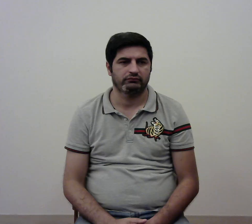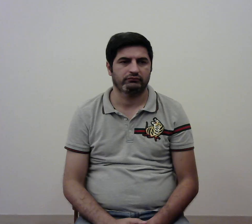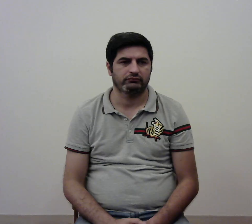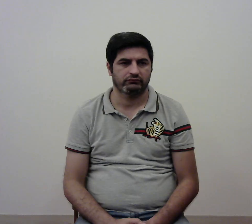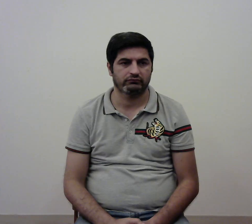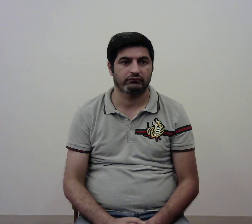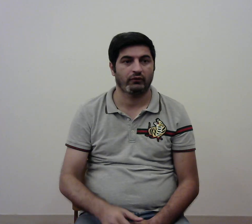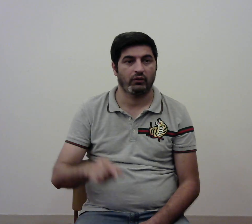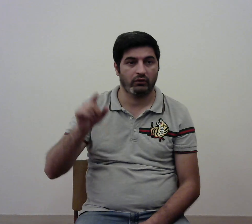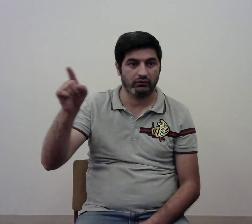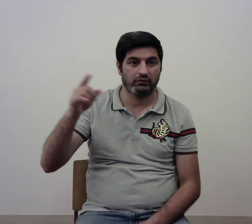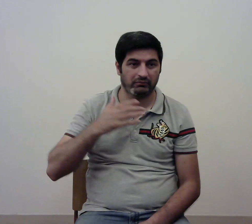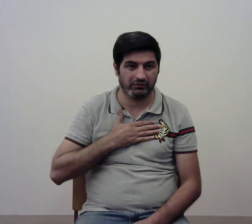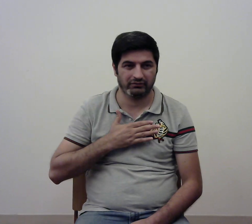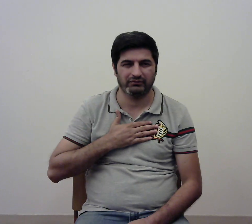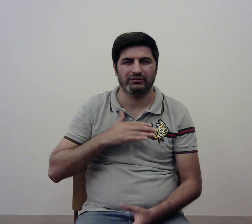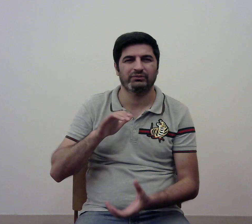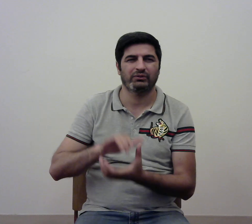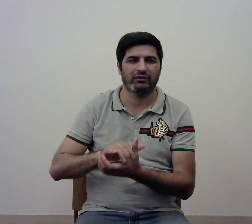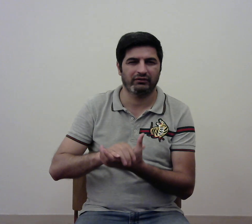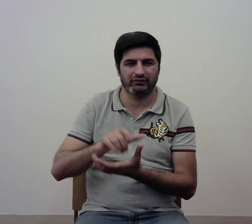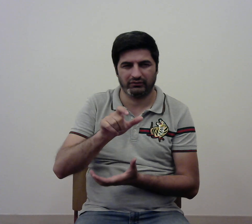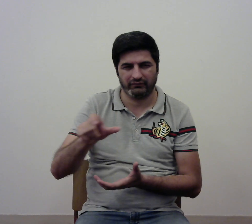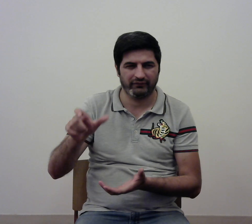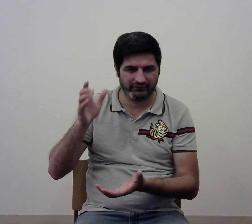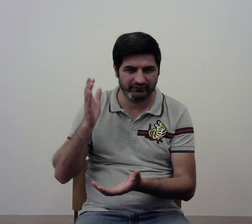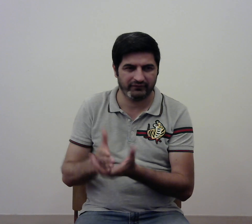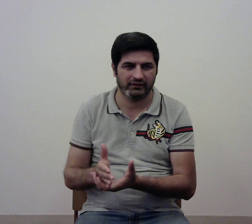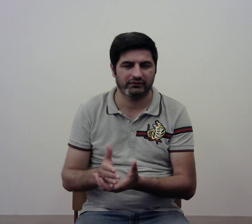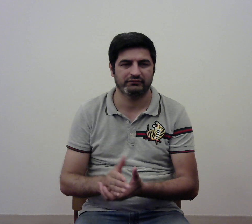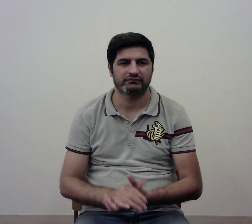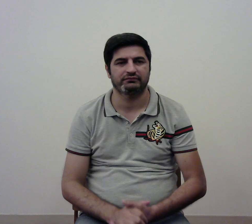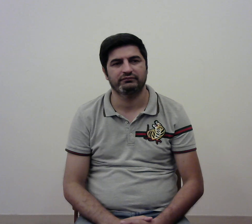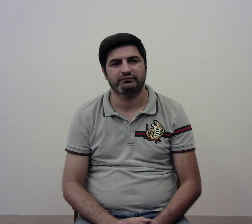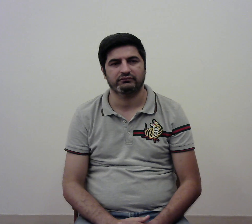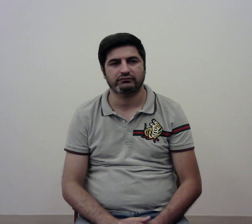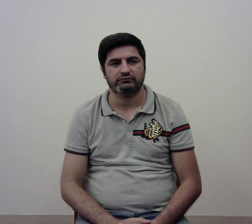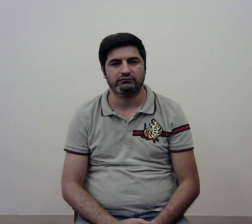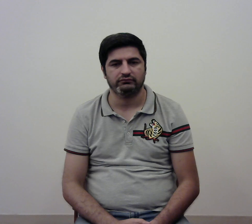Orda mənim tanıdığım insanlar var